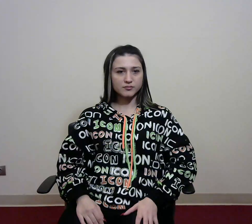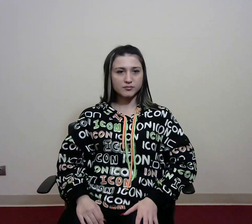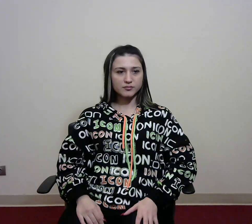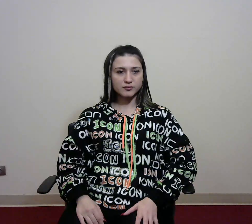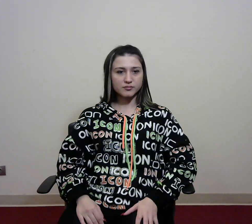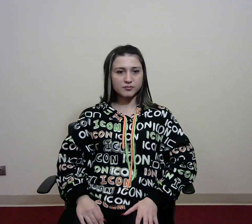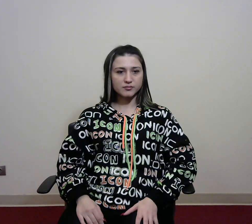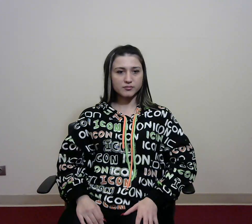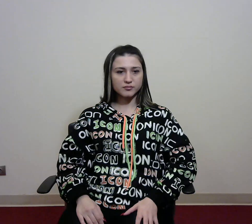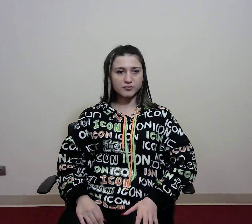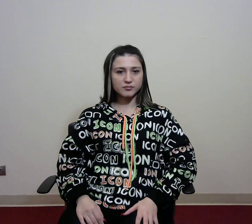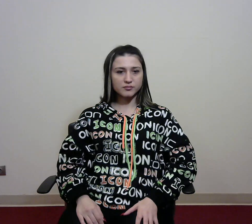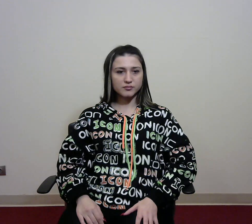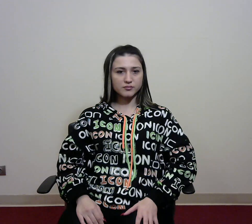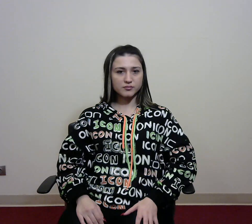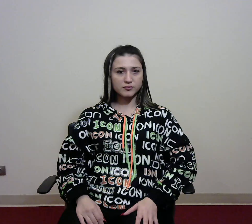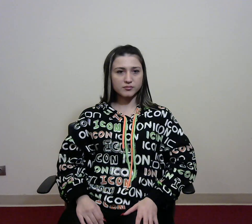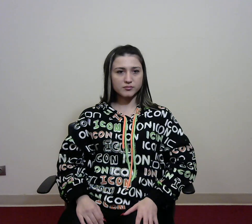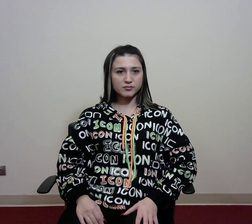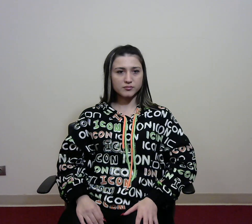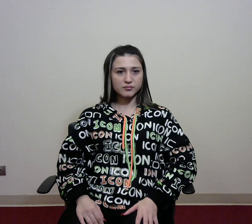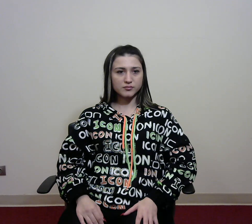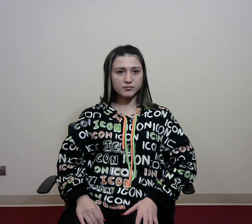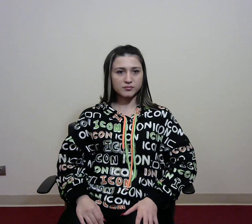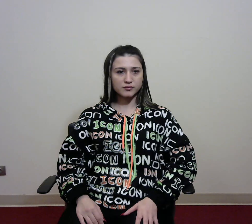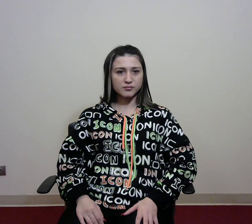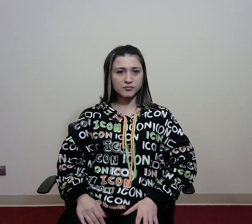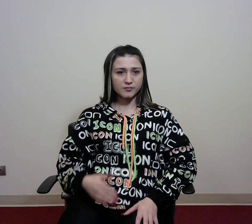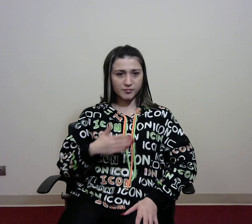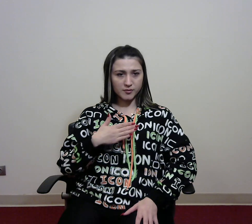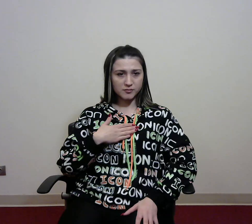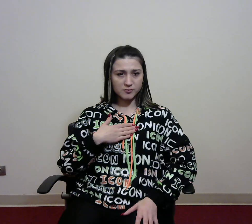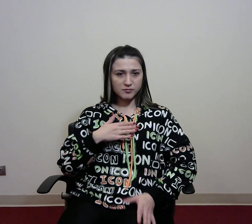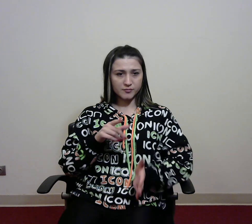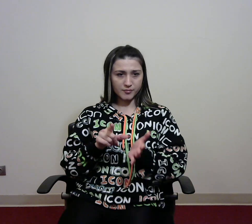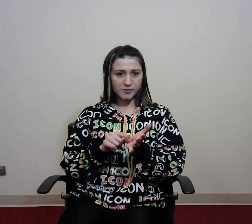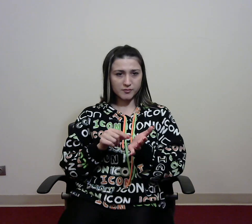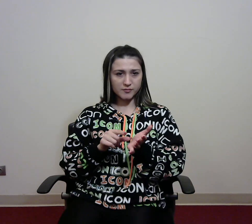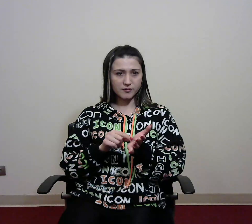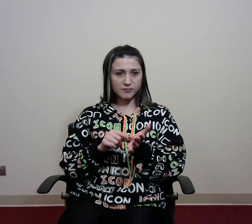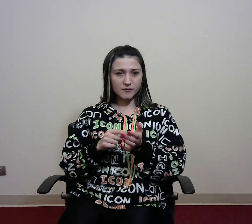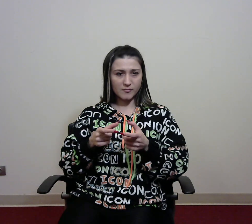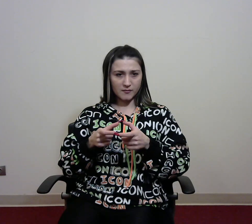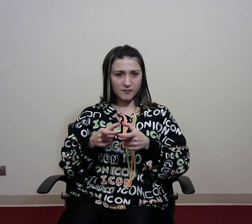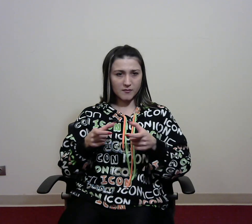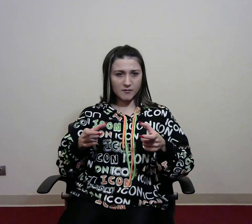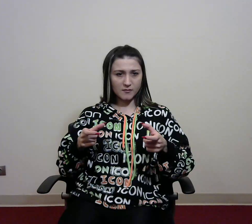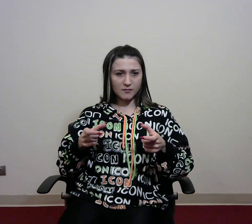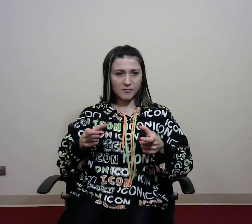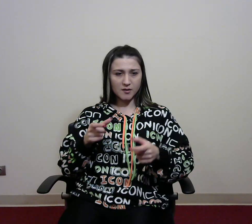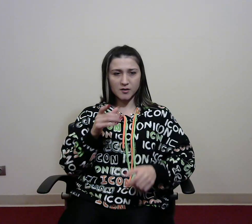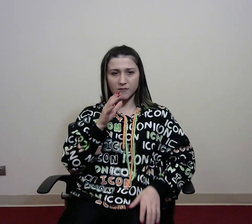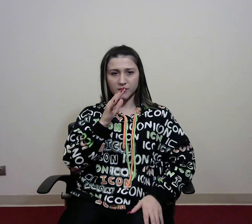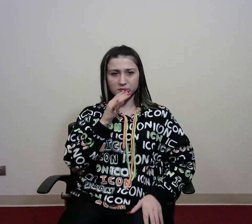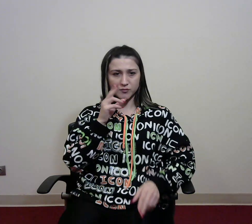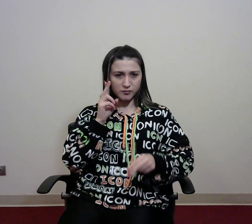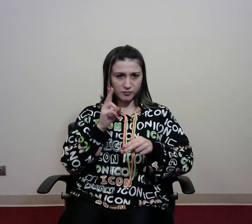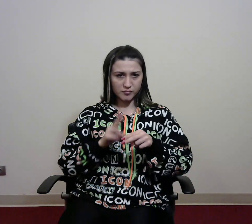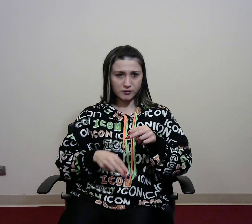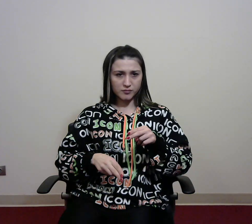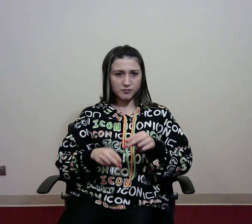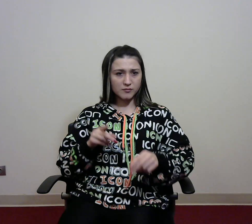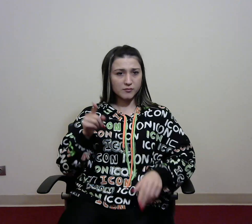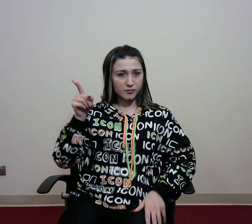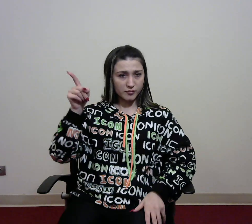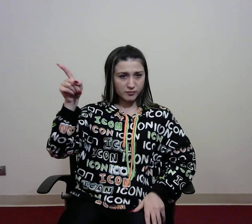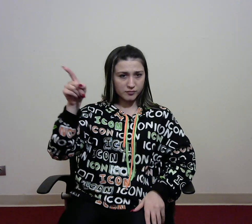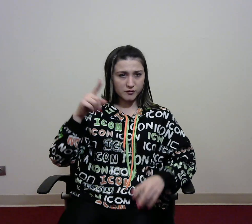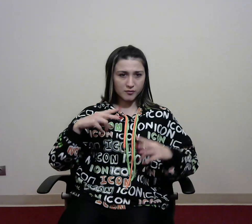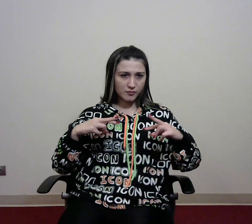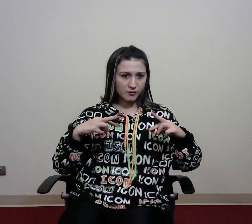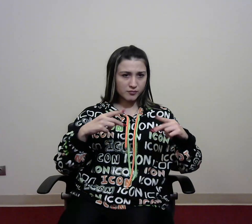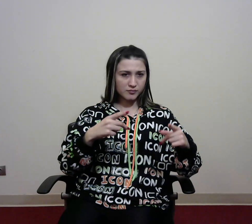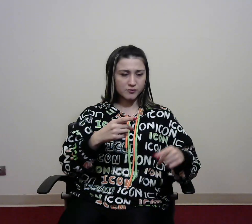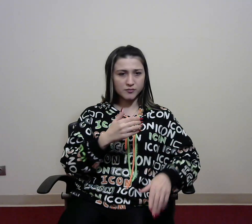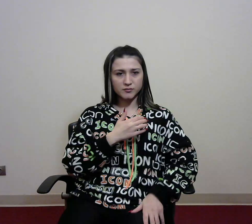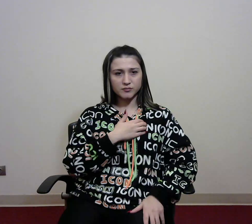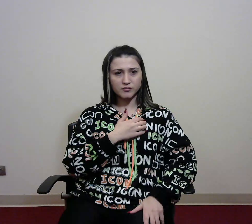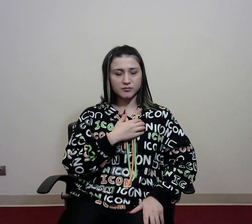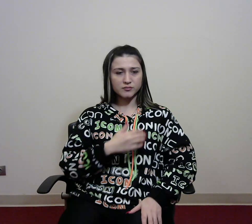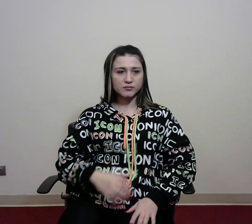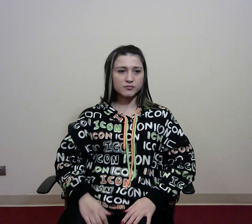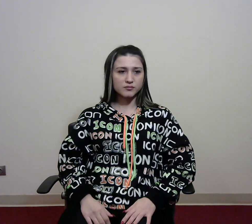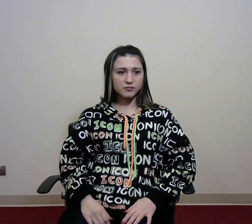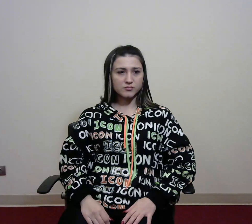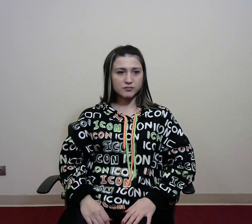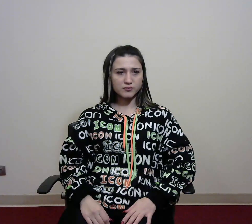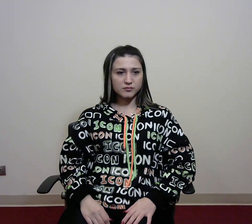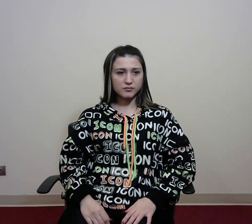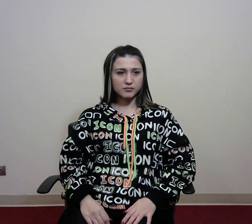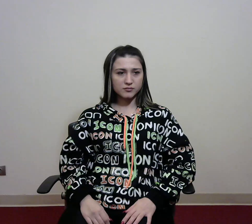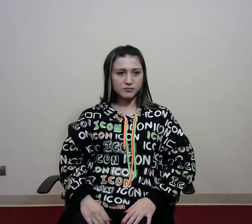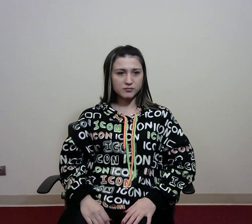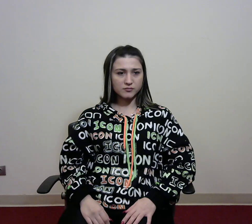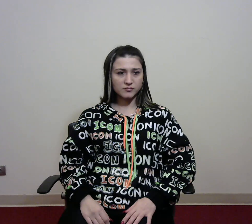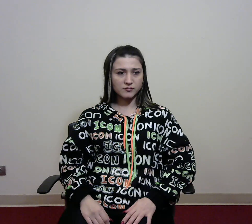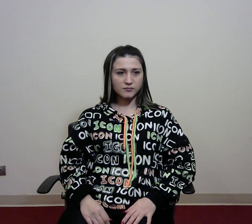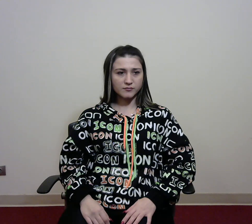Mənim pensiya kartımın müddəti bitib, onu dəyişmək istəyirəm